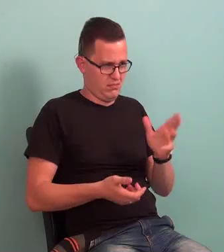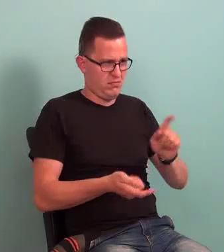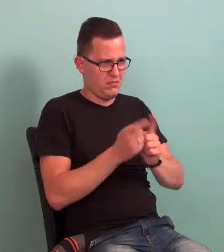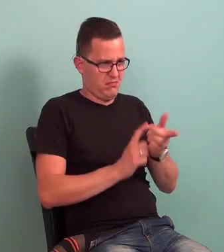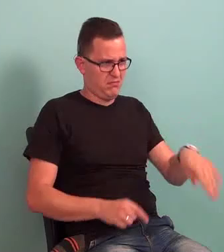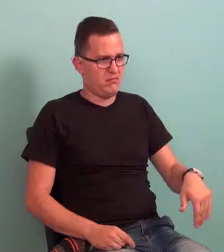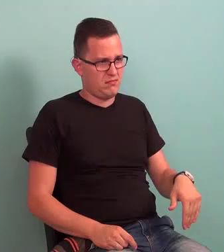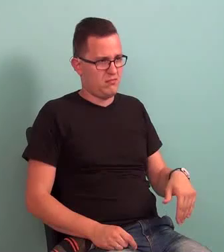Czy możemy się spotkać?